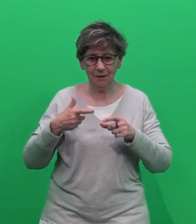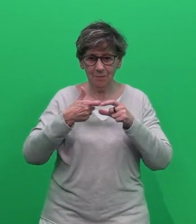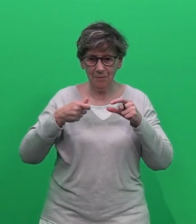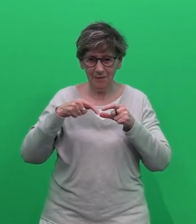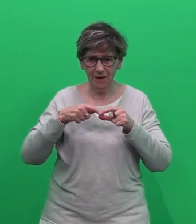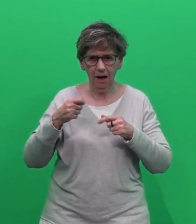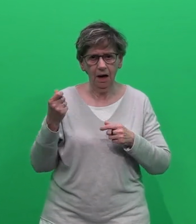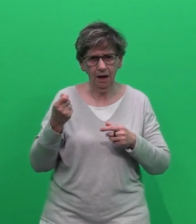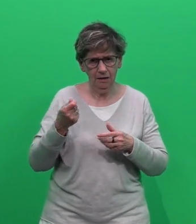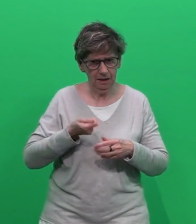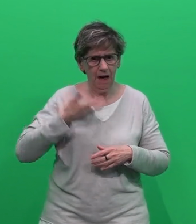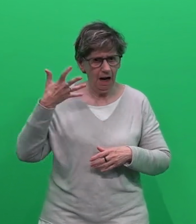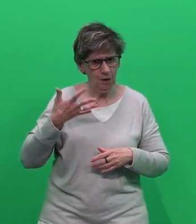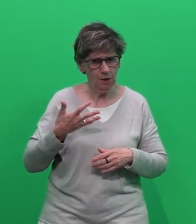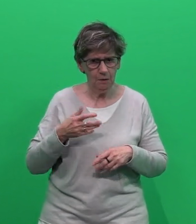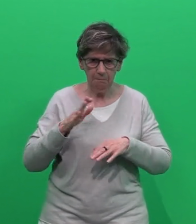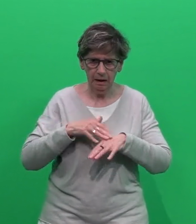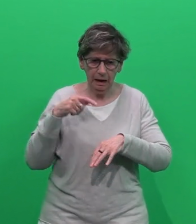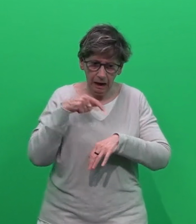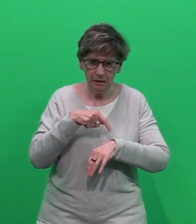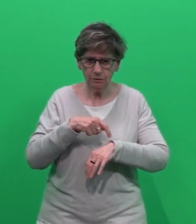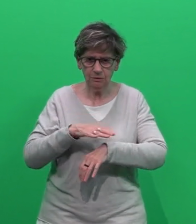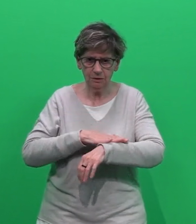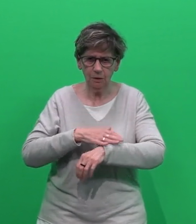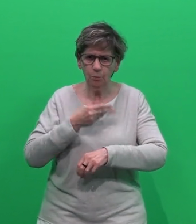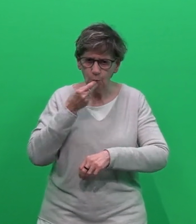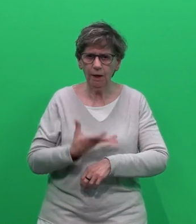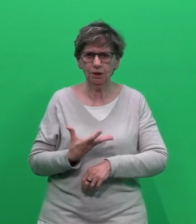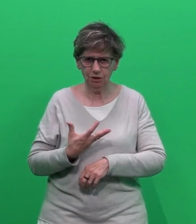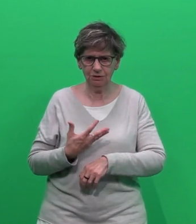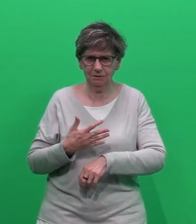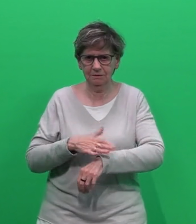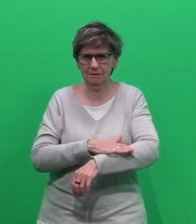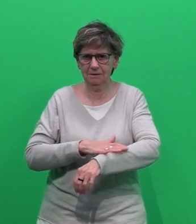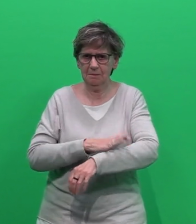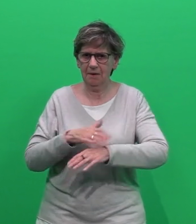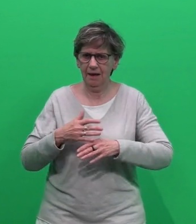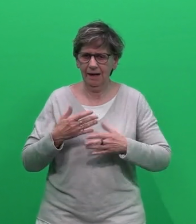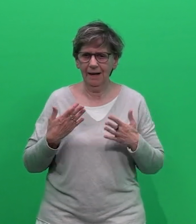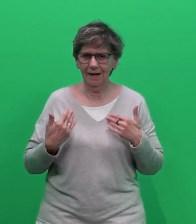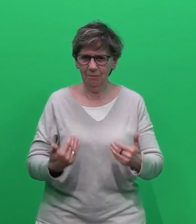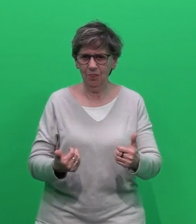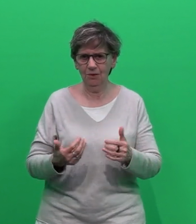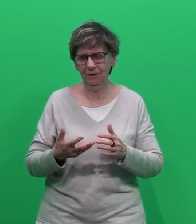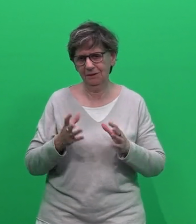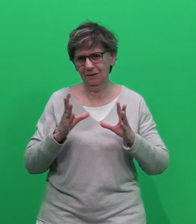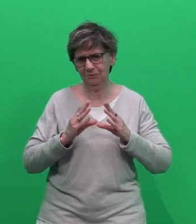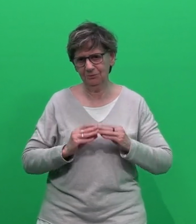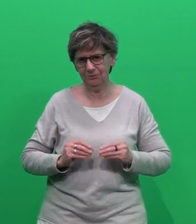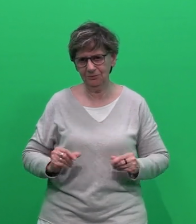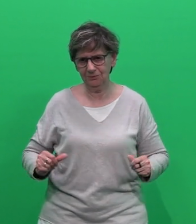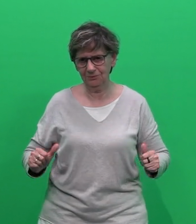La pomada és cara, per la mà va bé, me la poso i va tot més ràpid, m'alleuja.